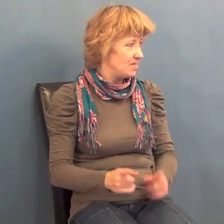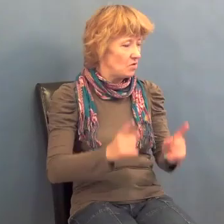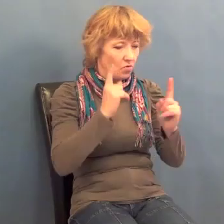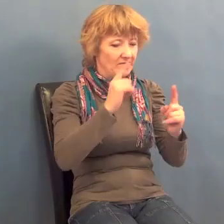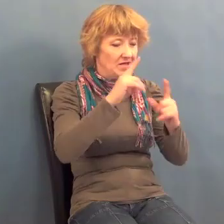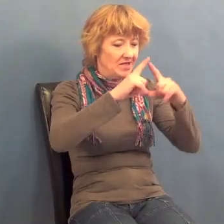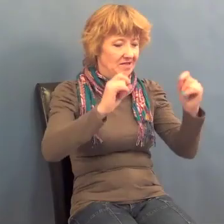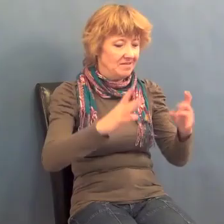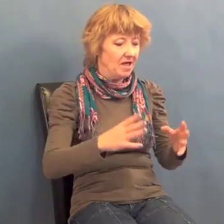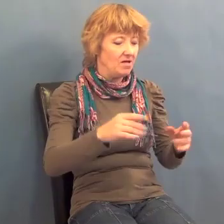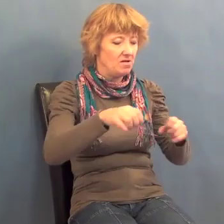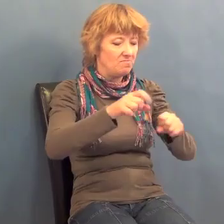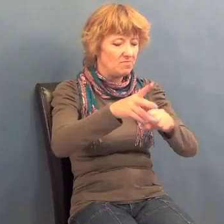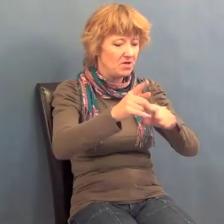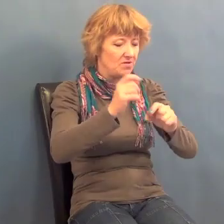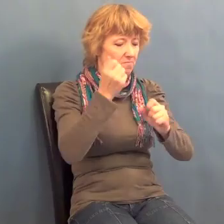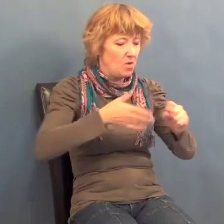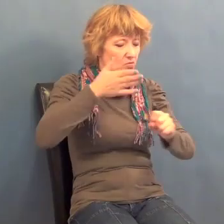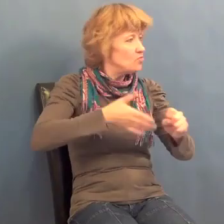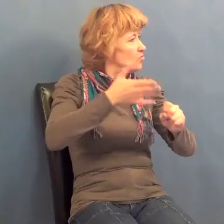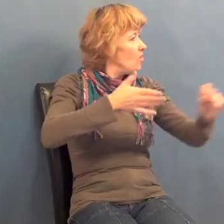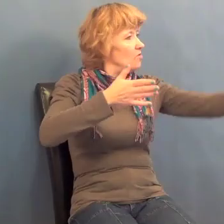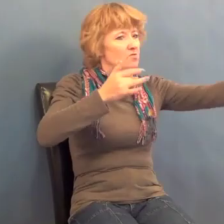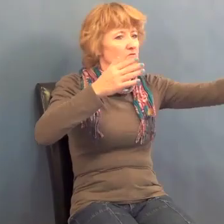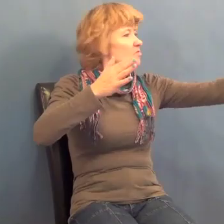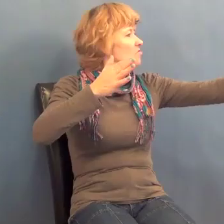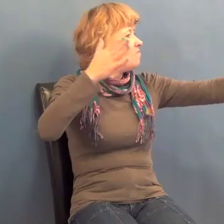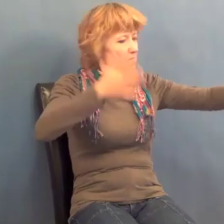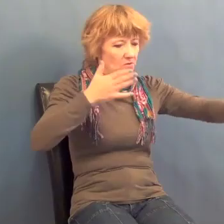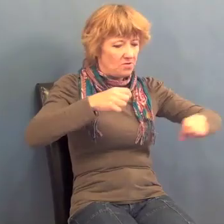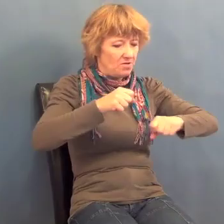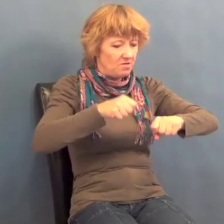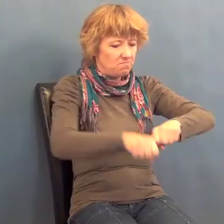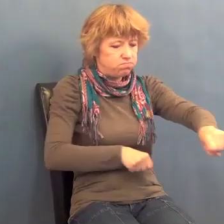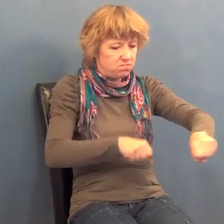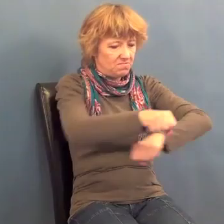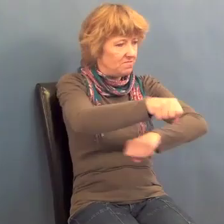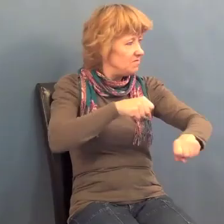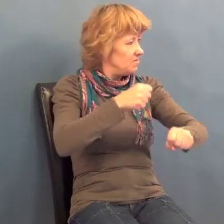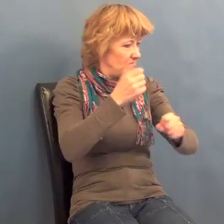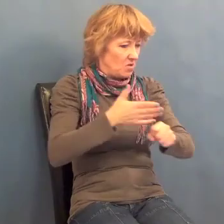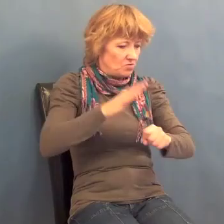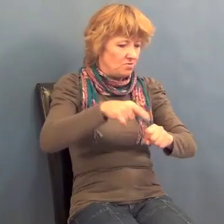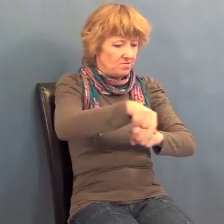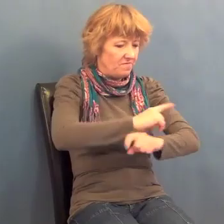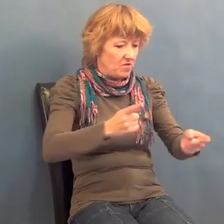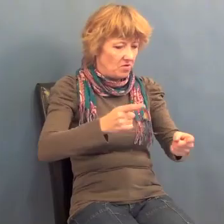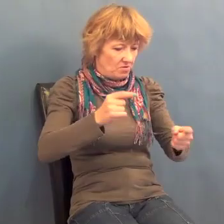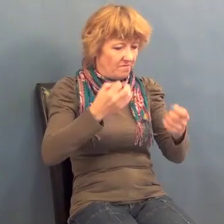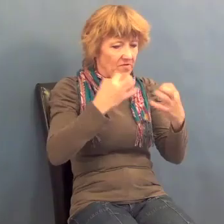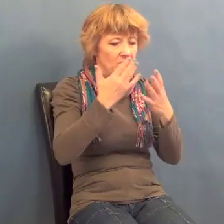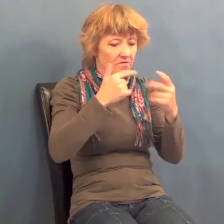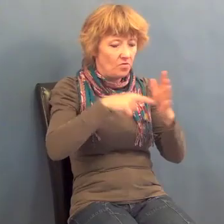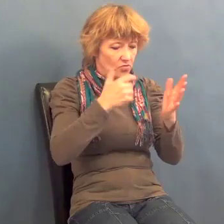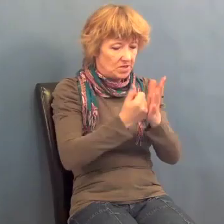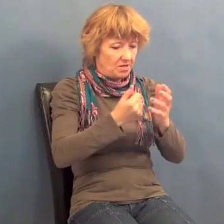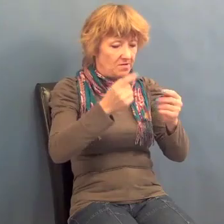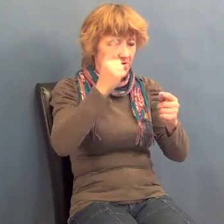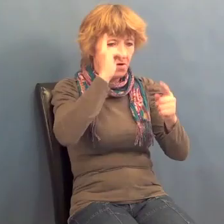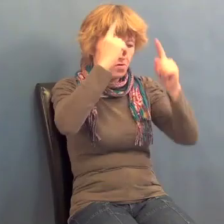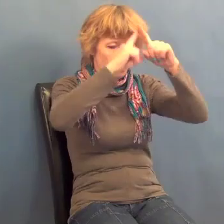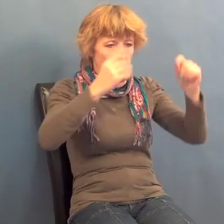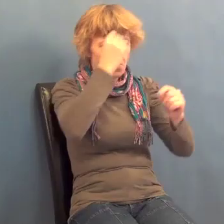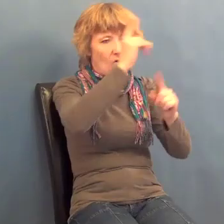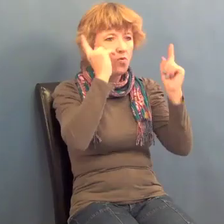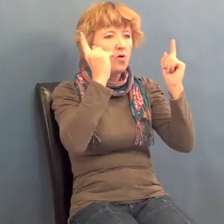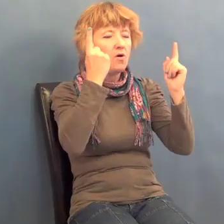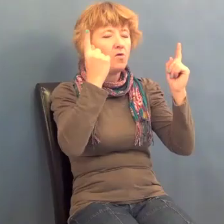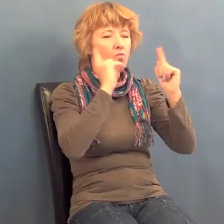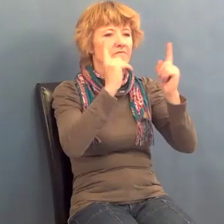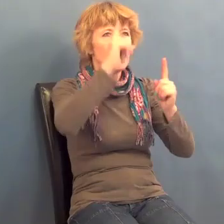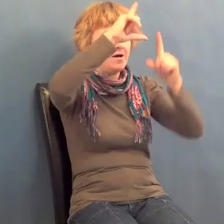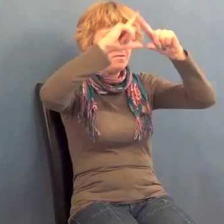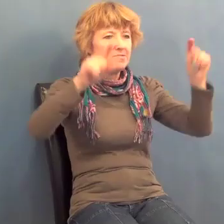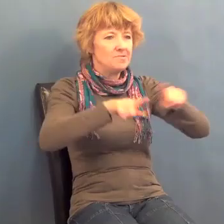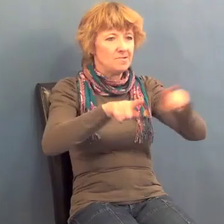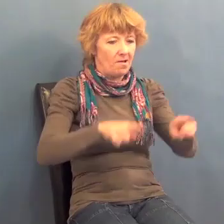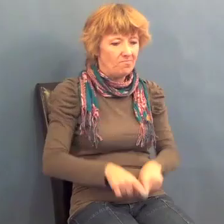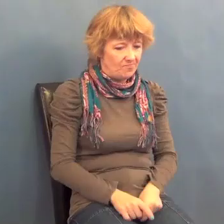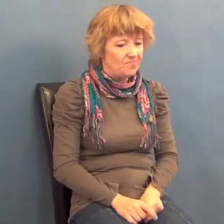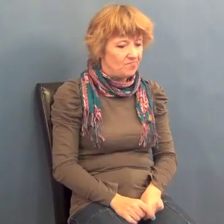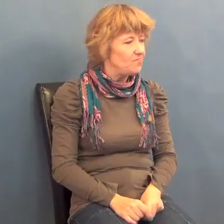Znak ostrzega, że nadjeżdża taki pociąg, który nazywa się drezyna, trzeba uważać wtedy, bo tak mówi ten trójkątny znak.